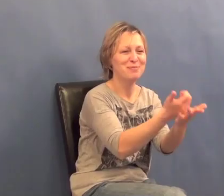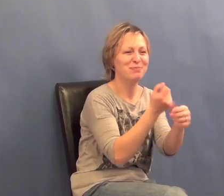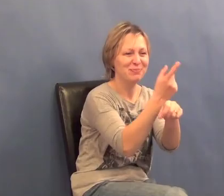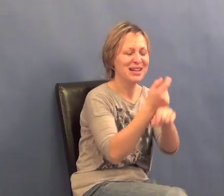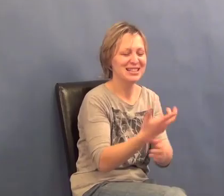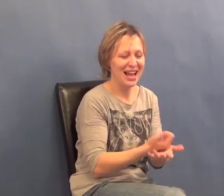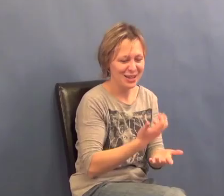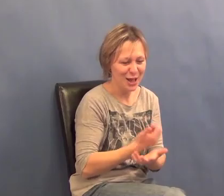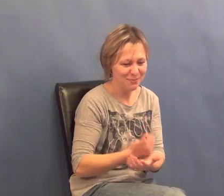Rzuca kamieniami, żeby zarabiać.